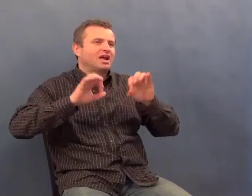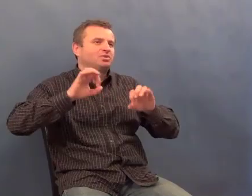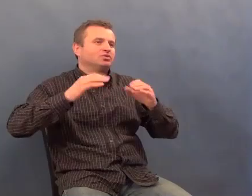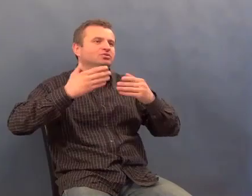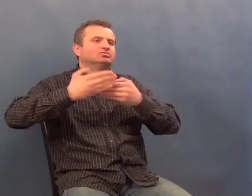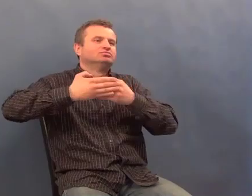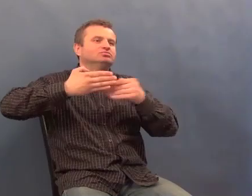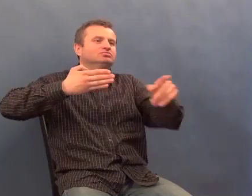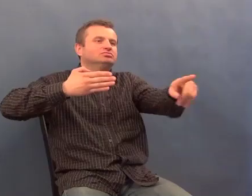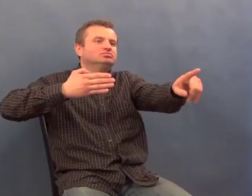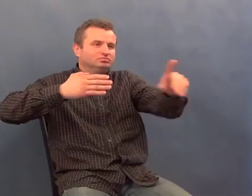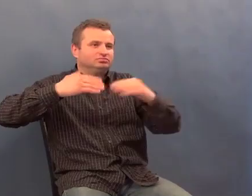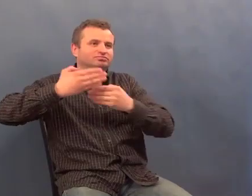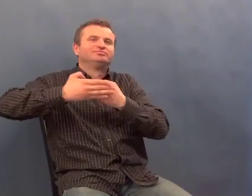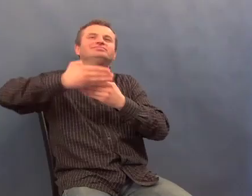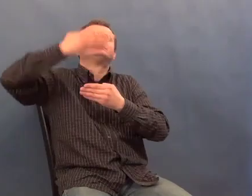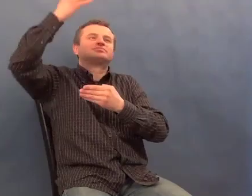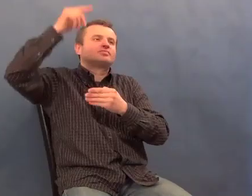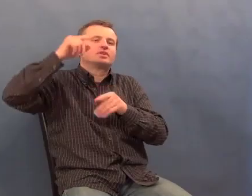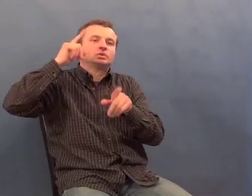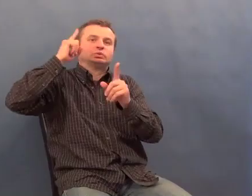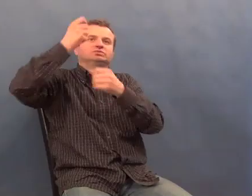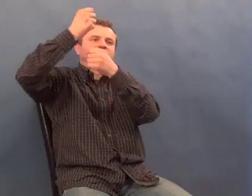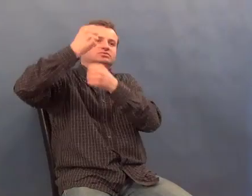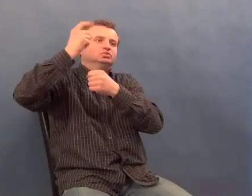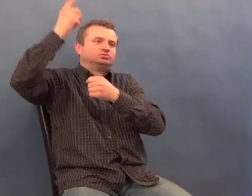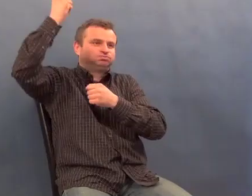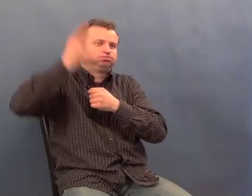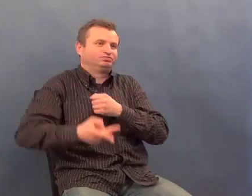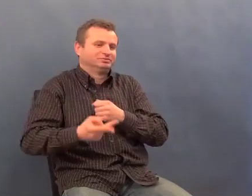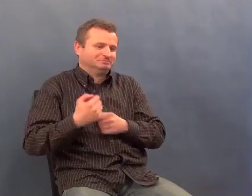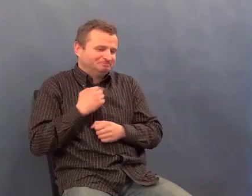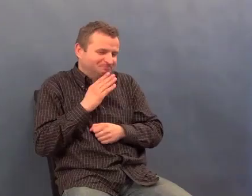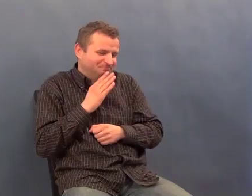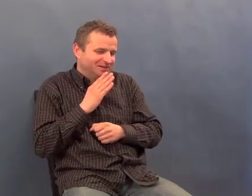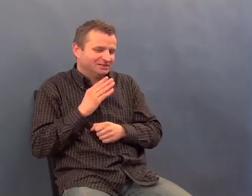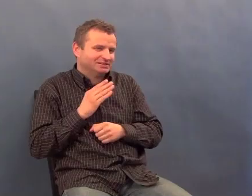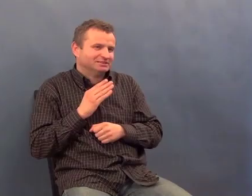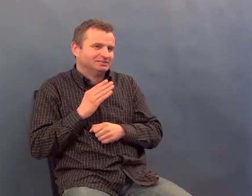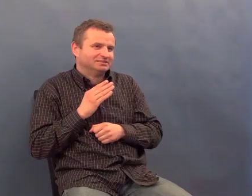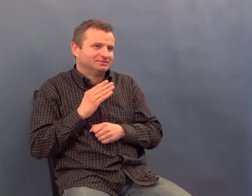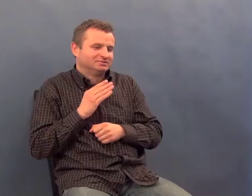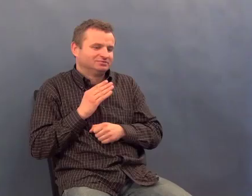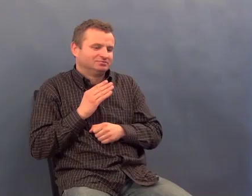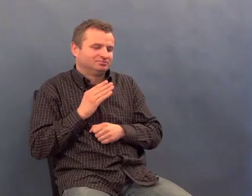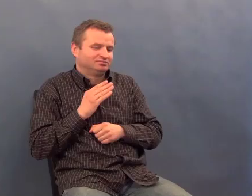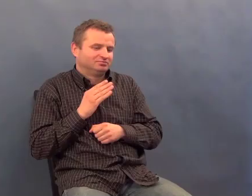Jest ściana i przy niej postawiono znak ostrzegający - upadek z wysokości, chyba?